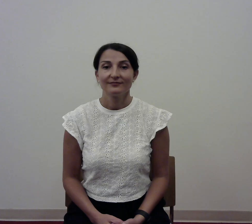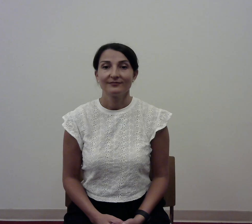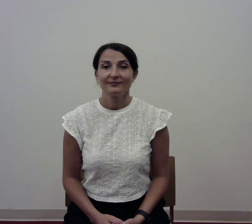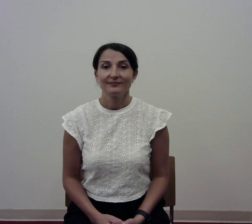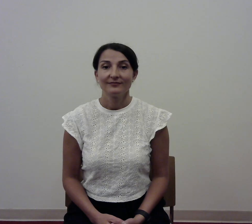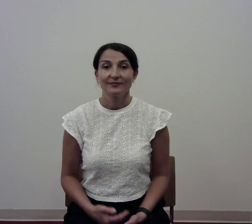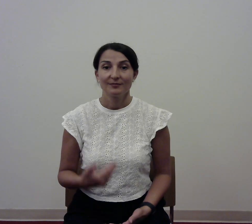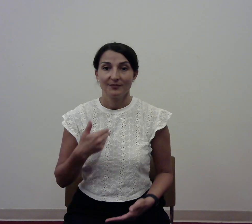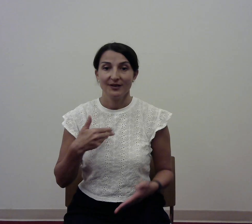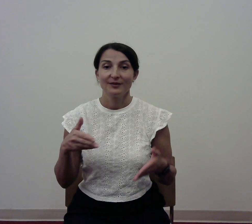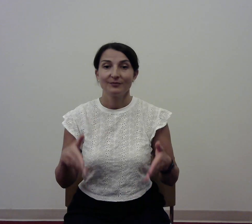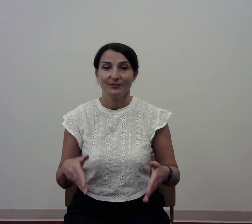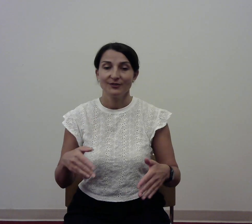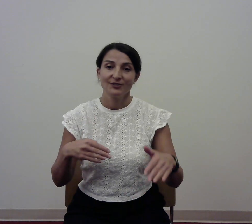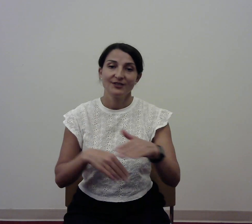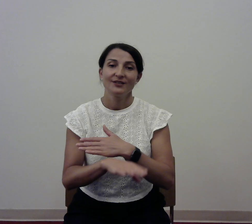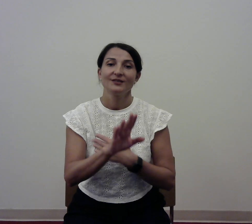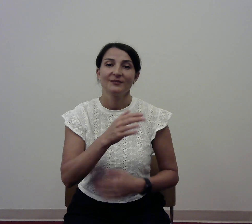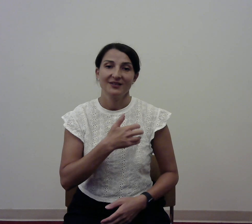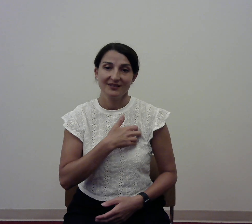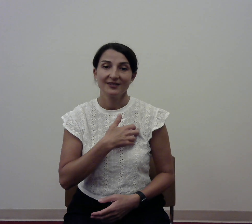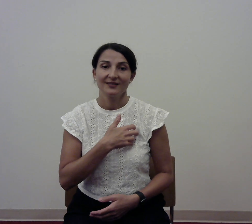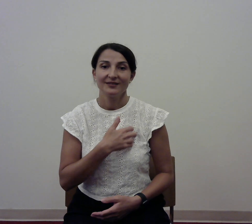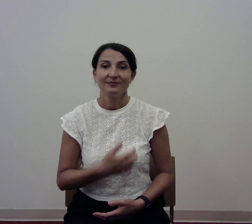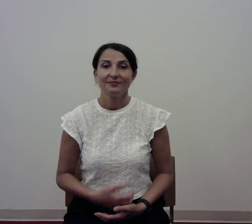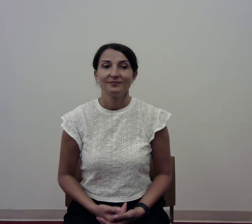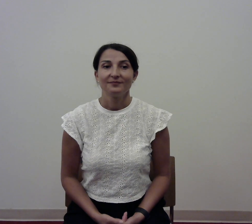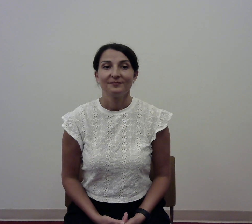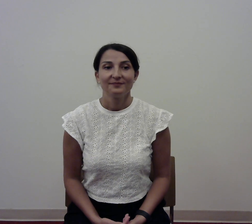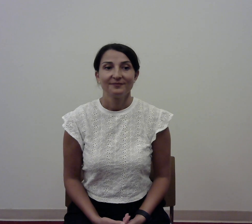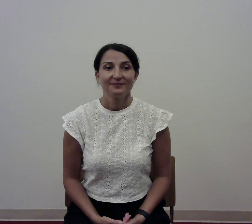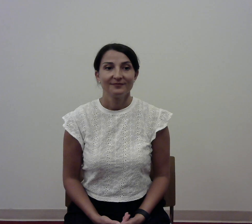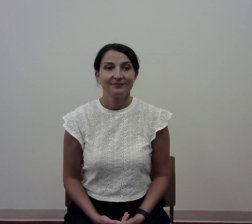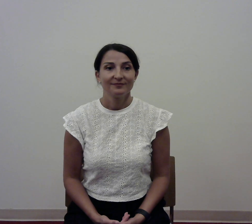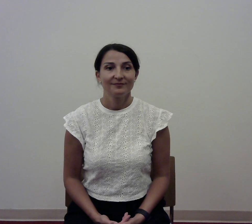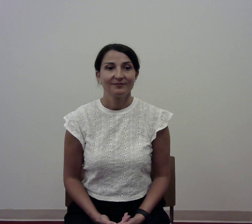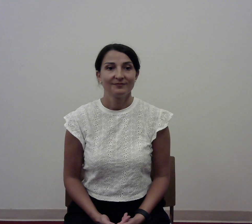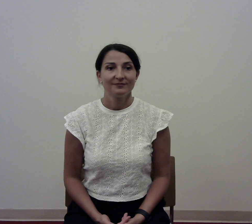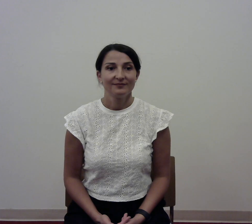Mən burdan getmək istəyirəm